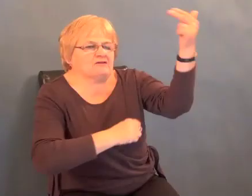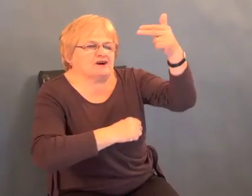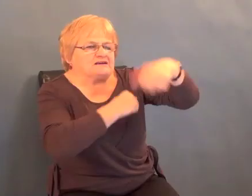Zamiast tego.